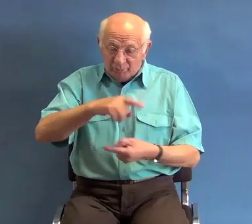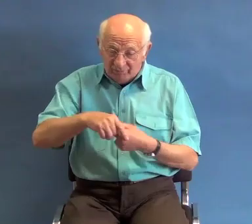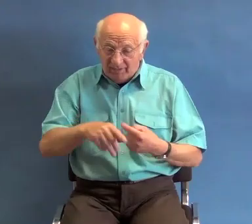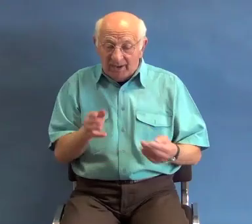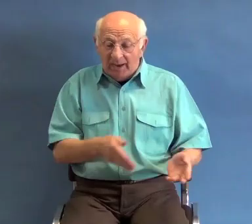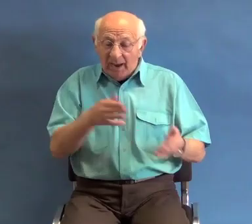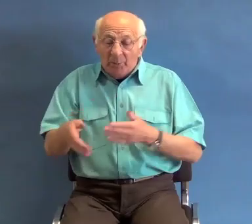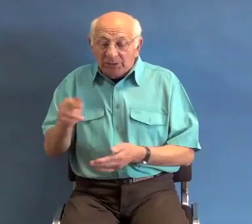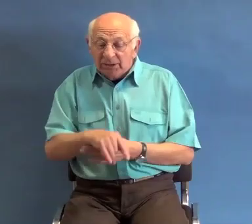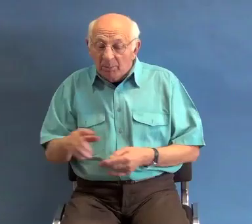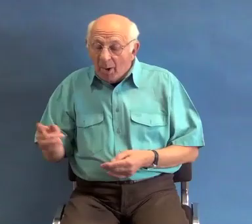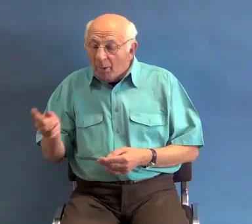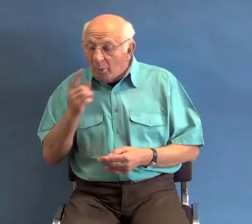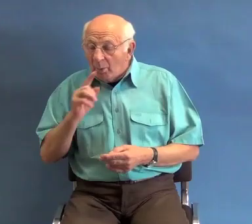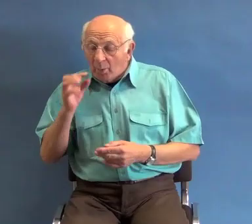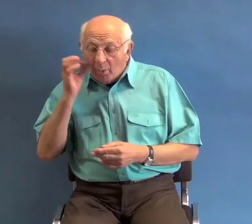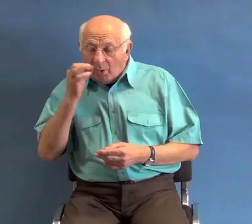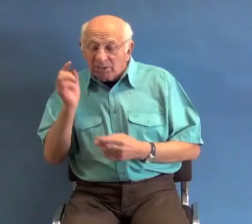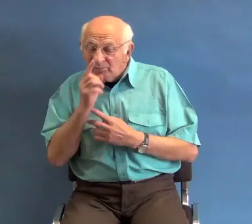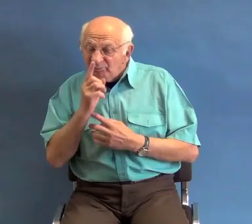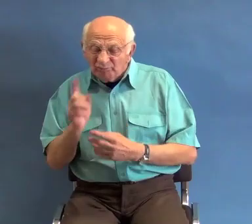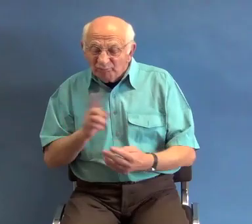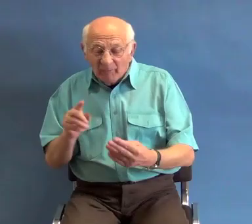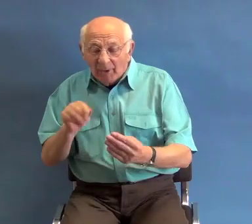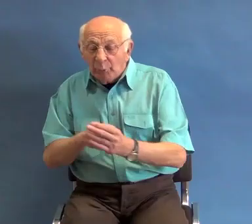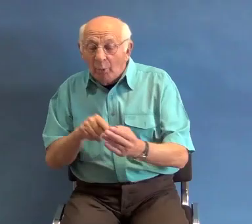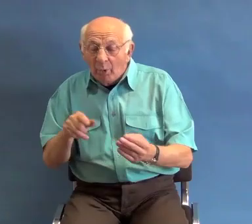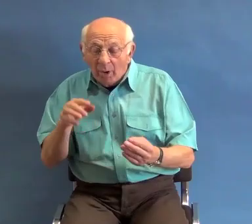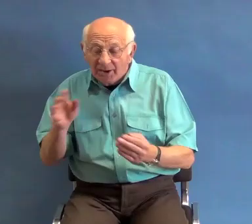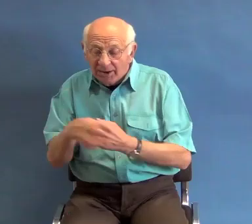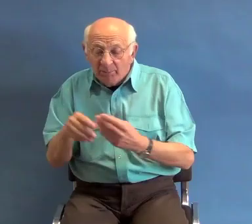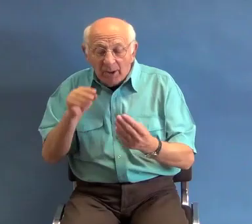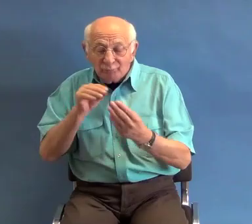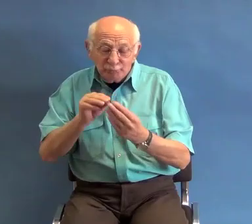Następnie widać kota, który ją wyczuwa. Podchodzi do niej i stykają się nosami przez szkło.